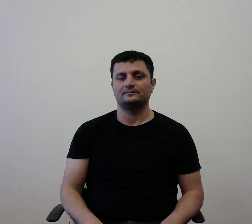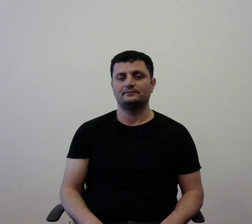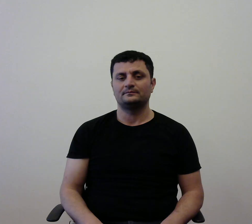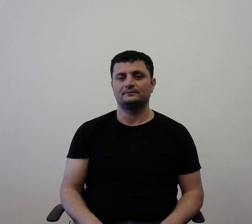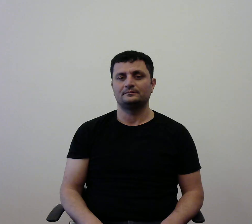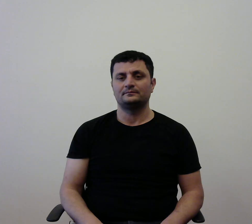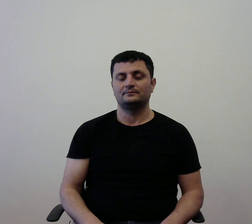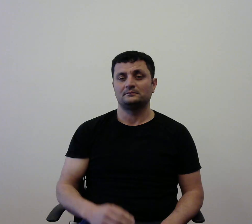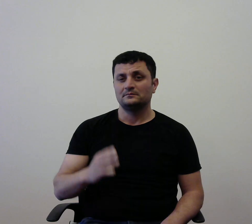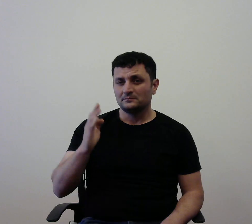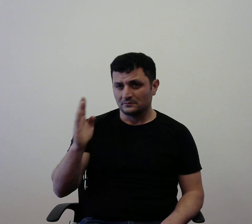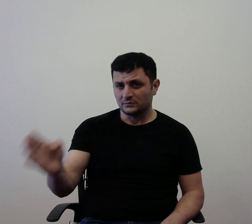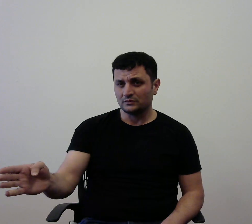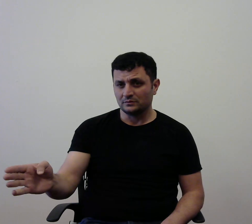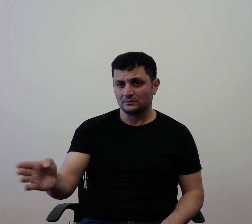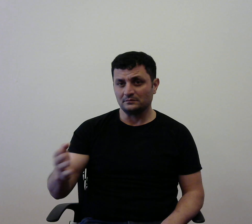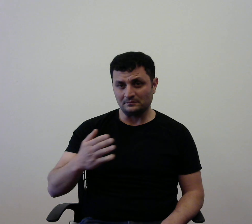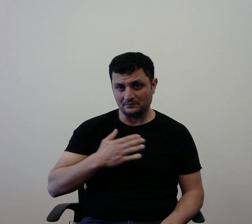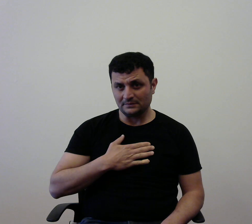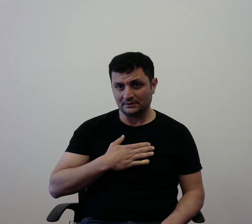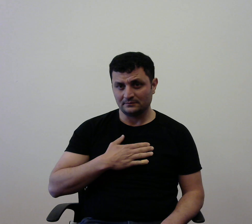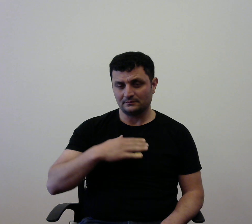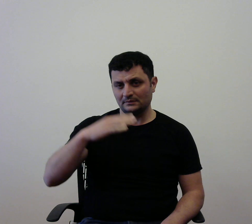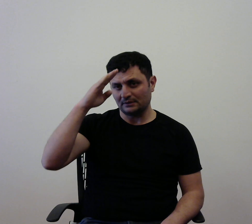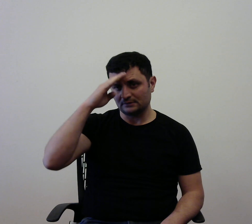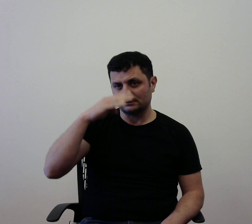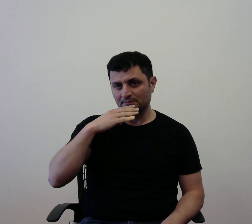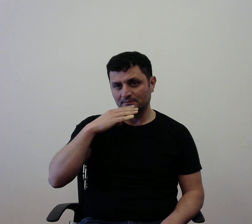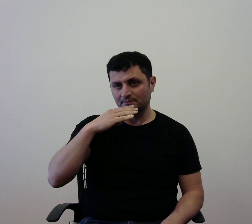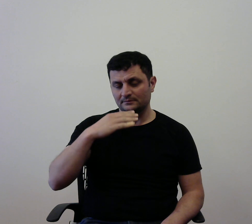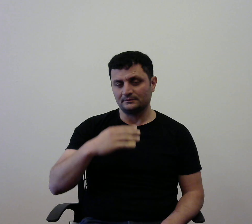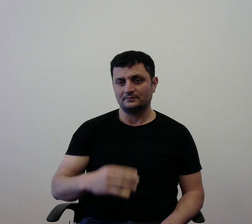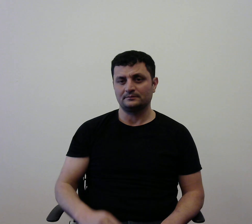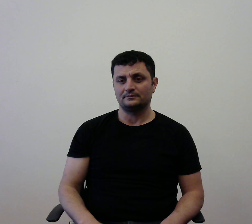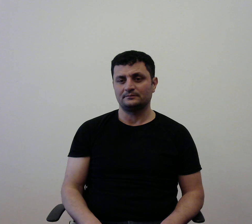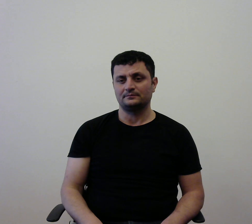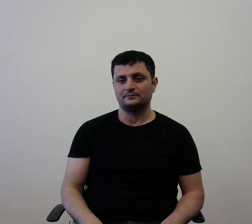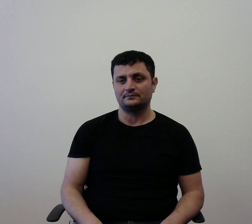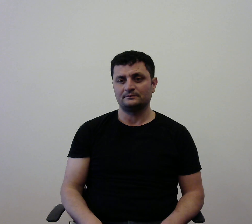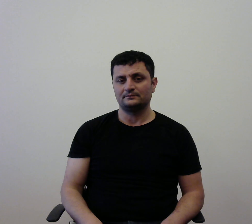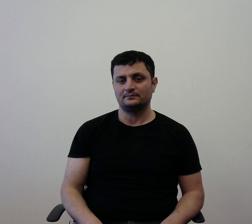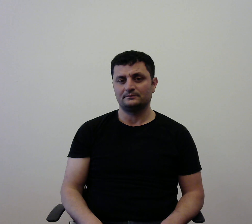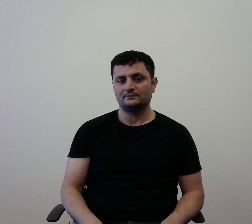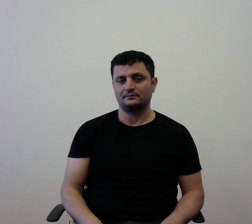Bu mənim atamdır